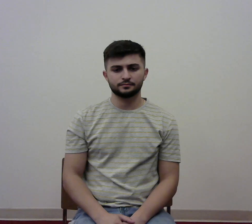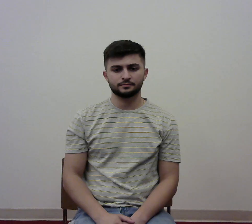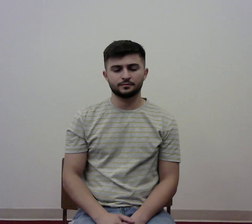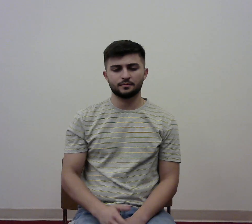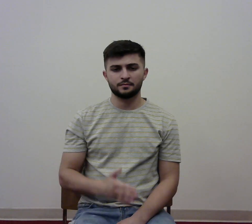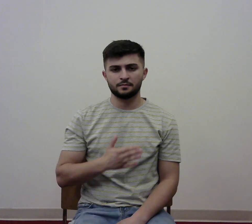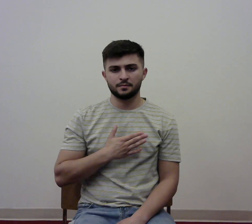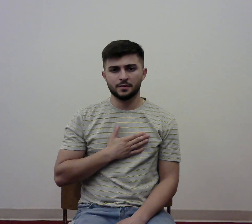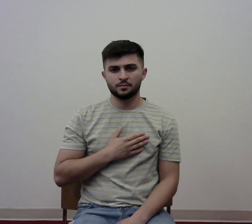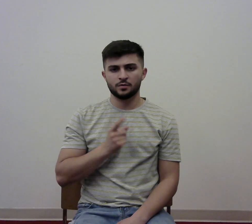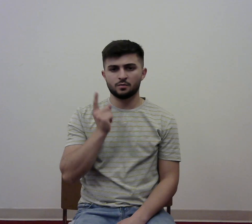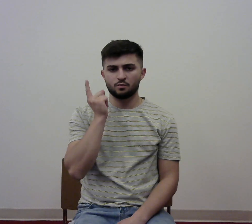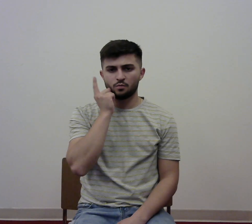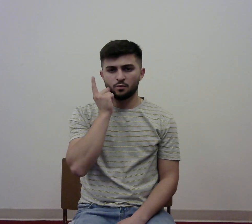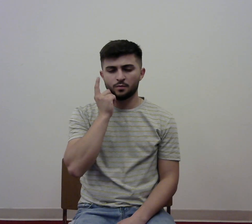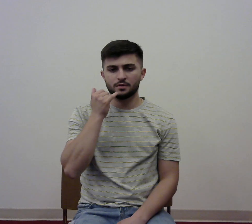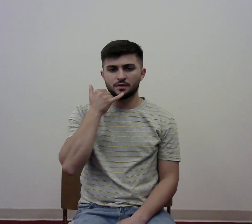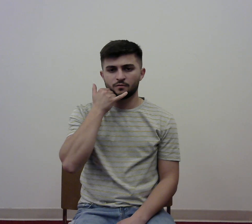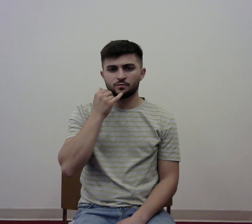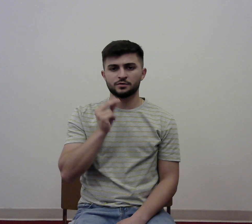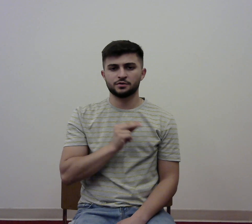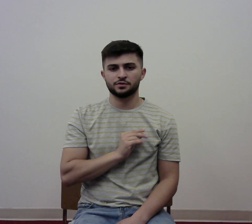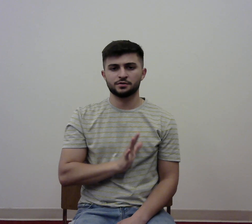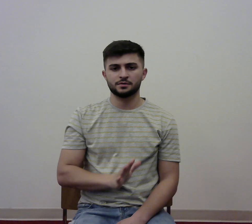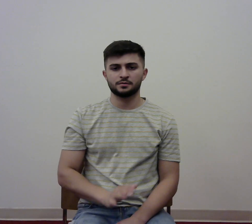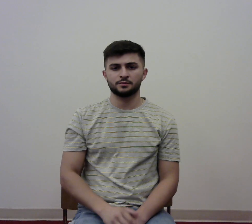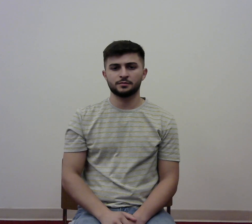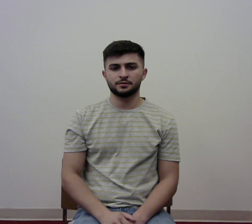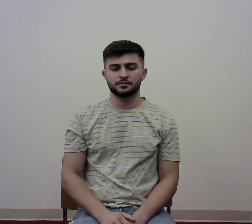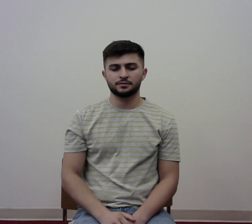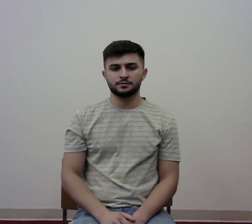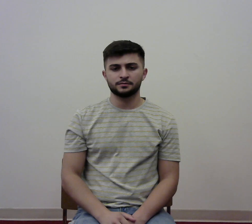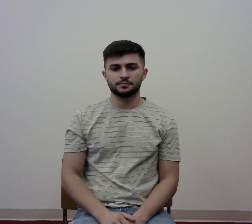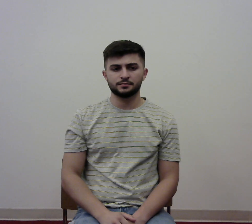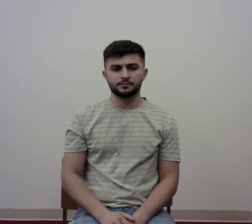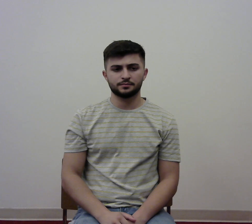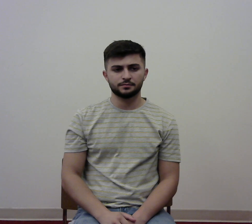Mənim mobil telefonum işləmir